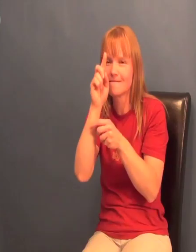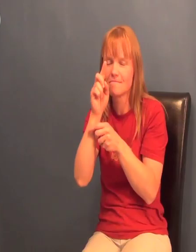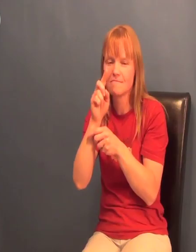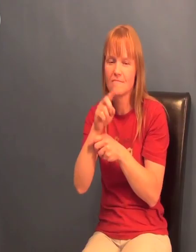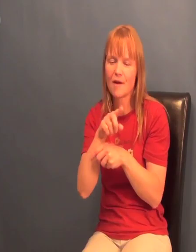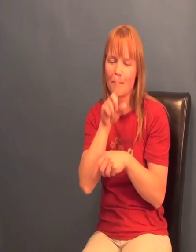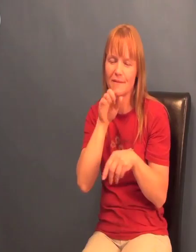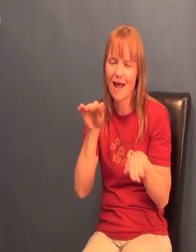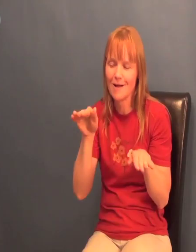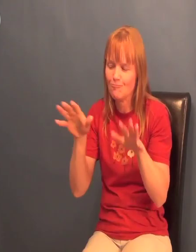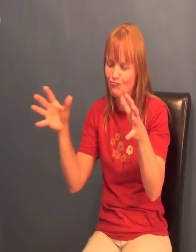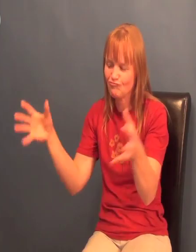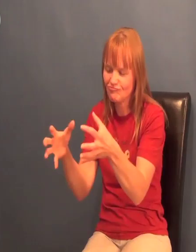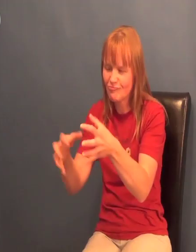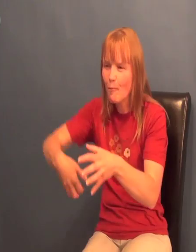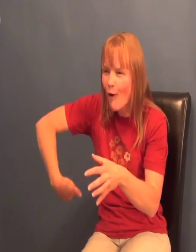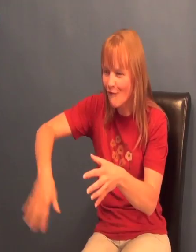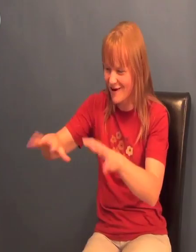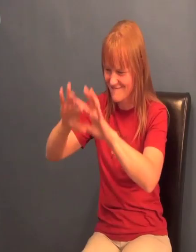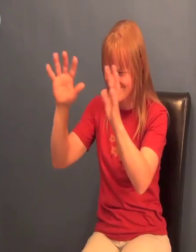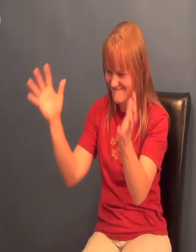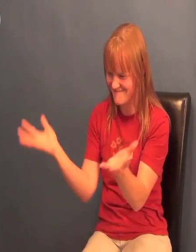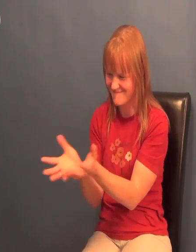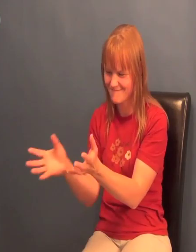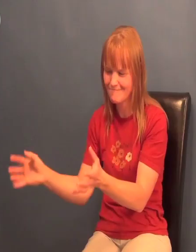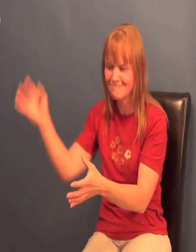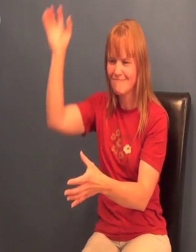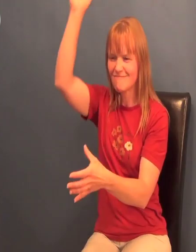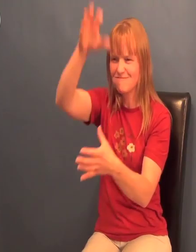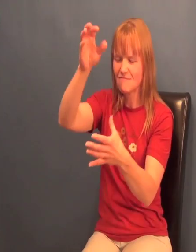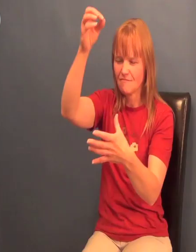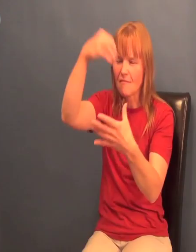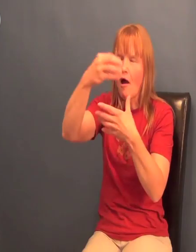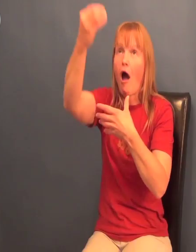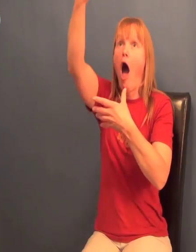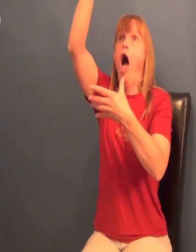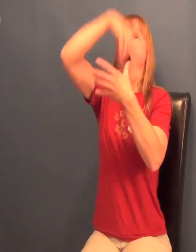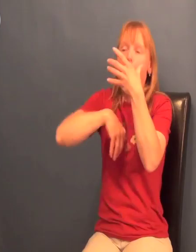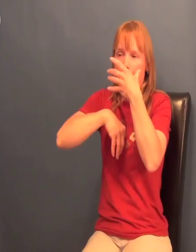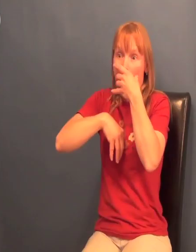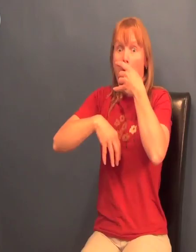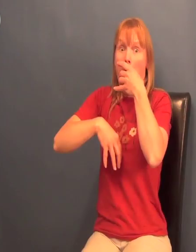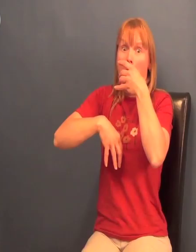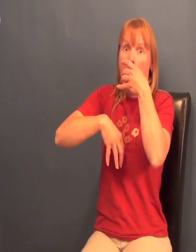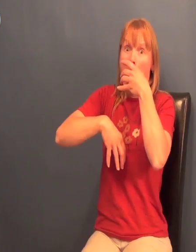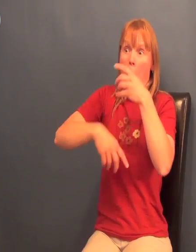Ptaszek wrzuca do rynny kule do kręgli, która spada na kota, a ten ją połyka.